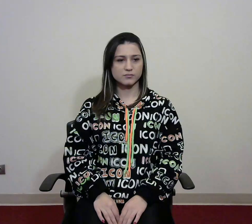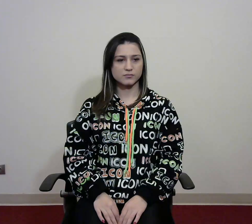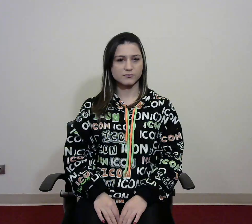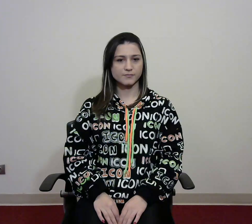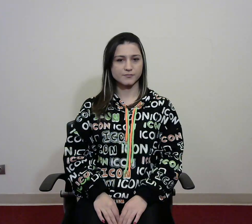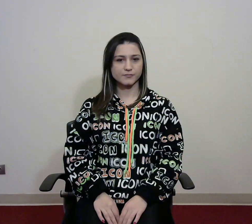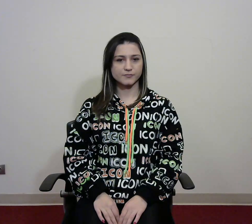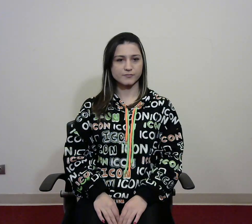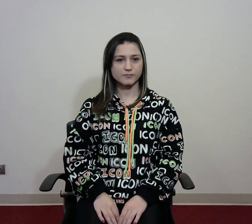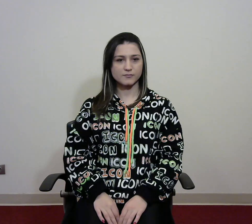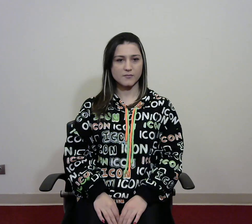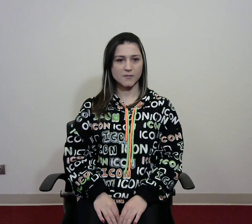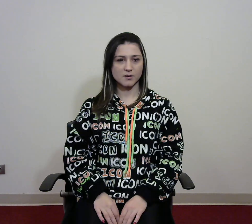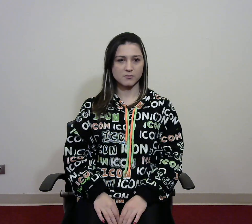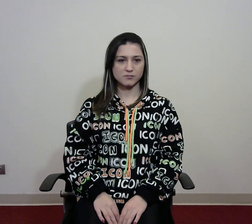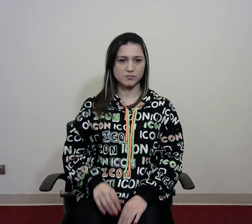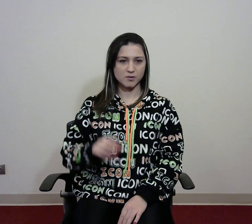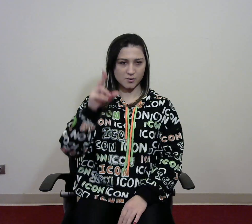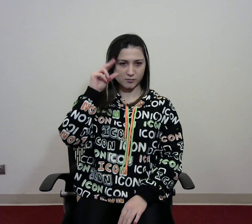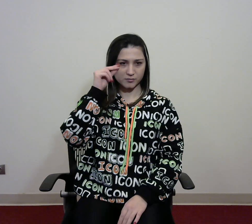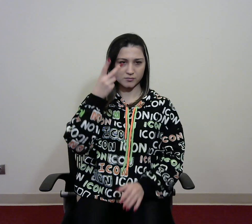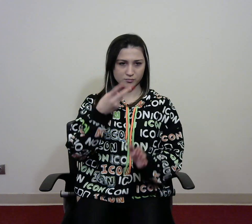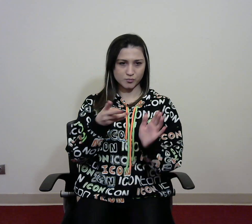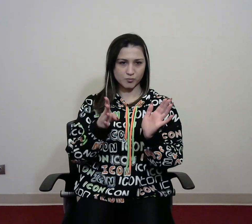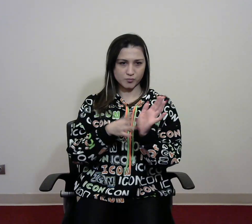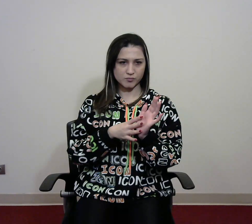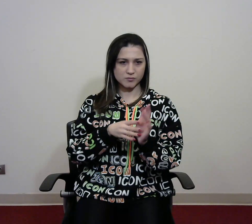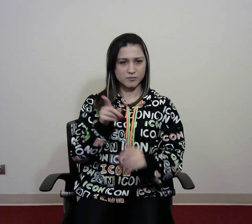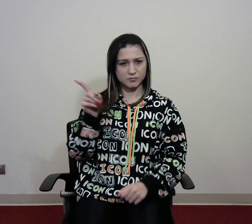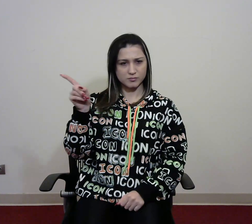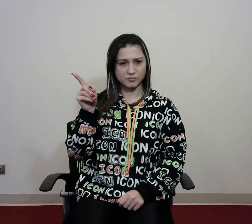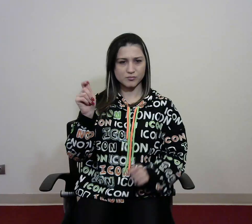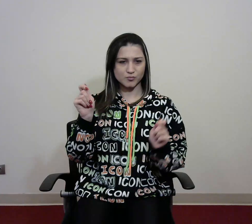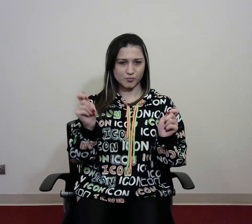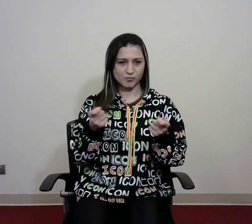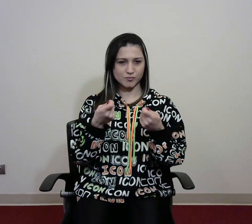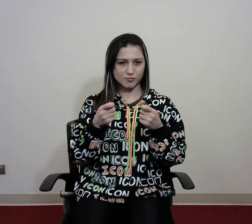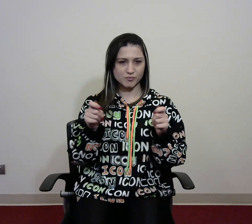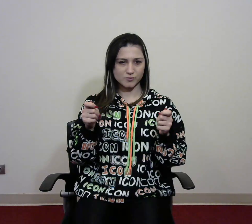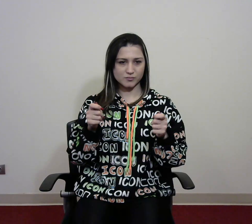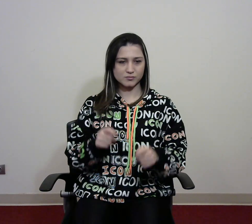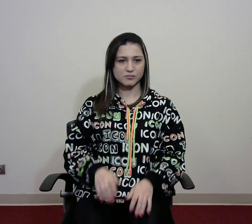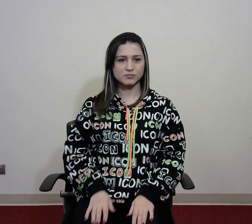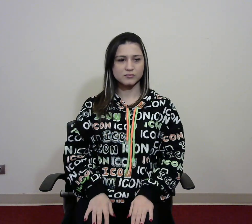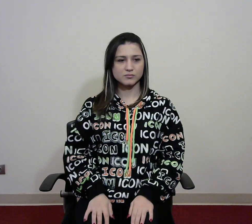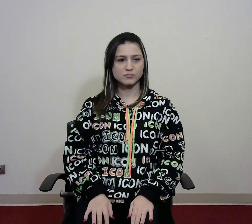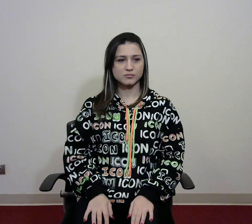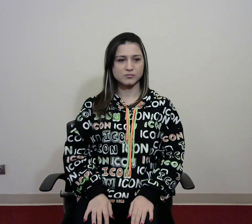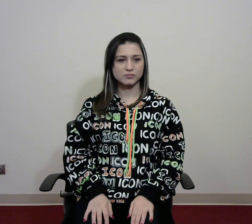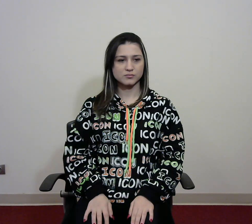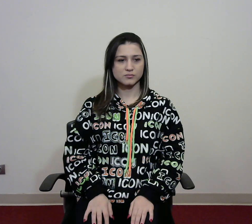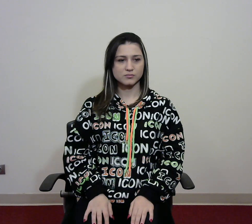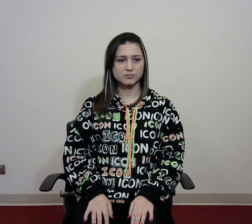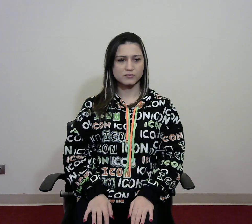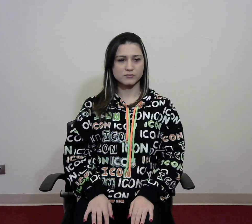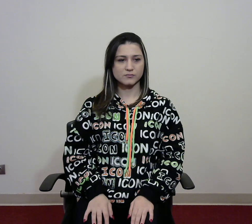Ayın 29-u onun toyudur